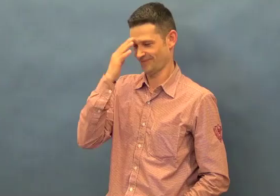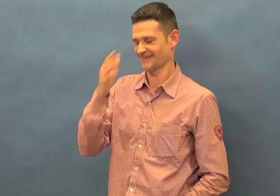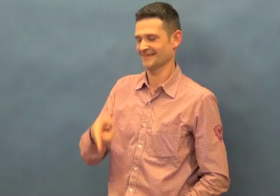Wiem.